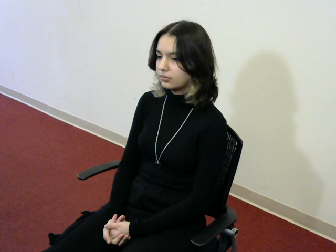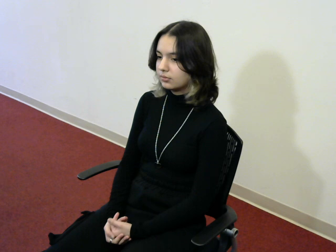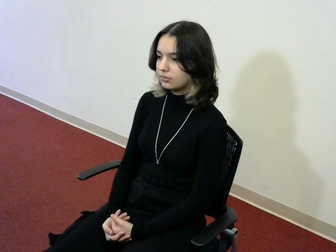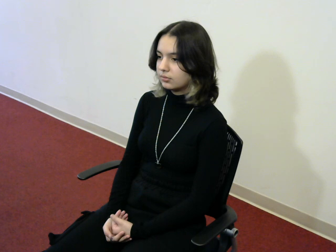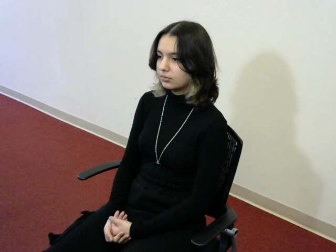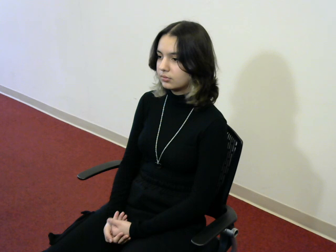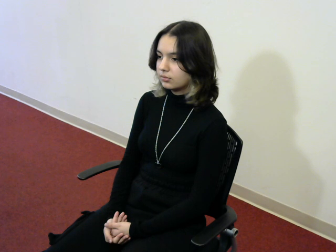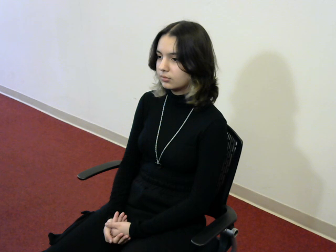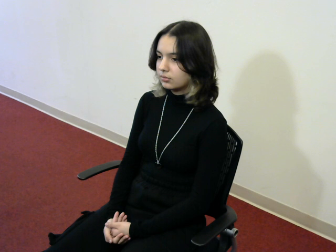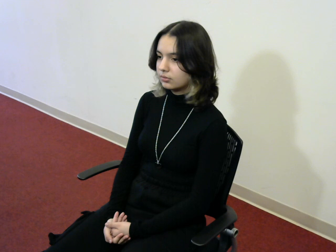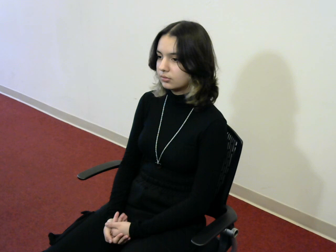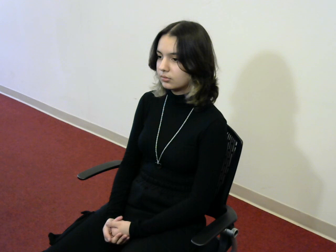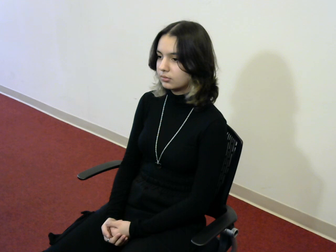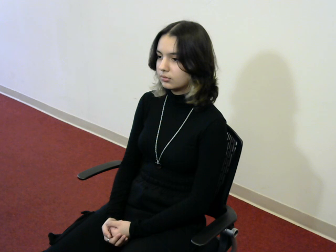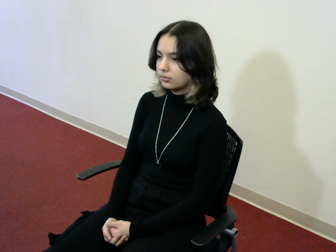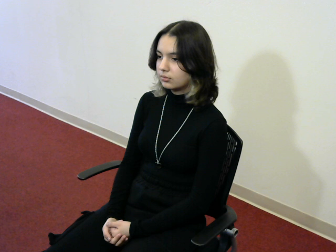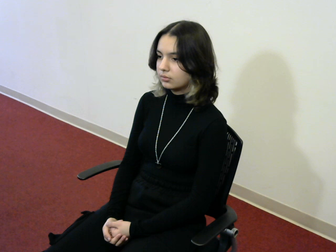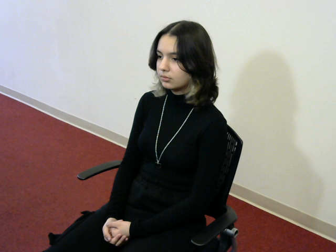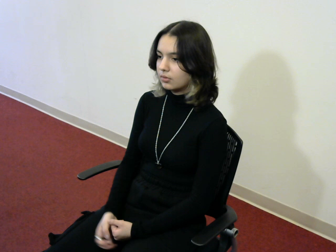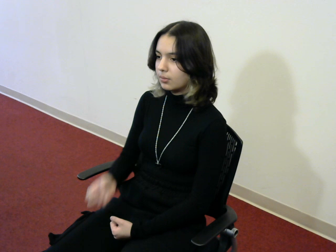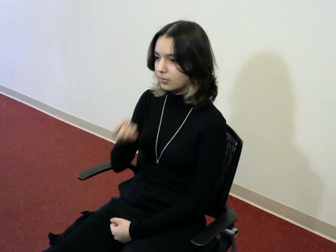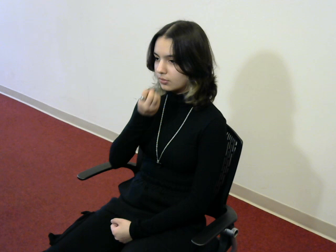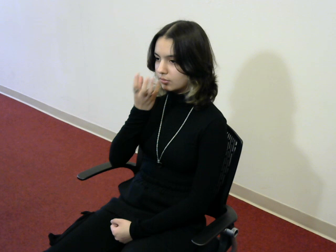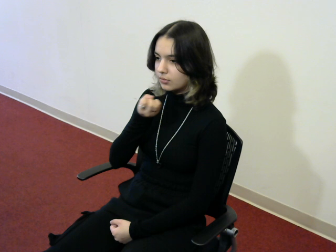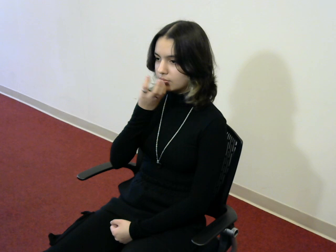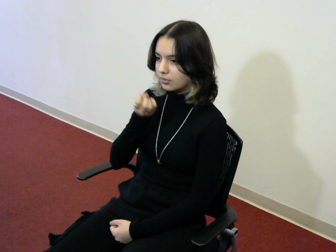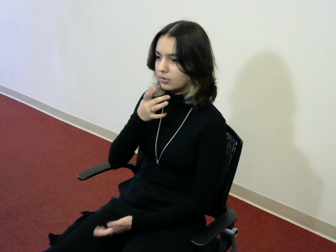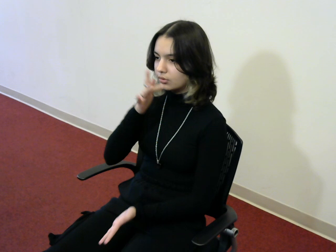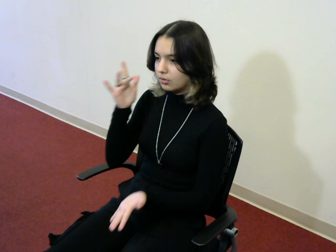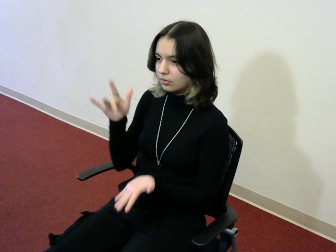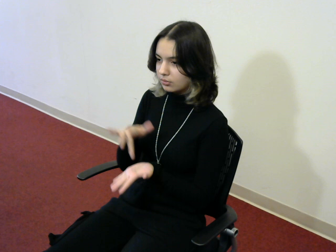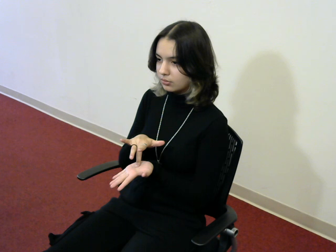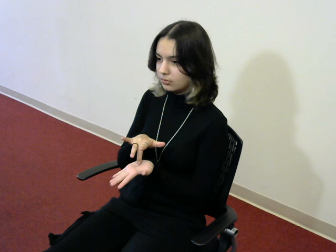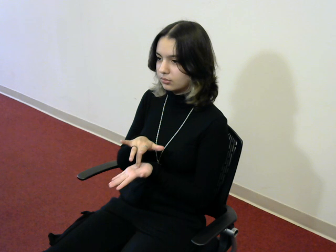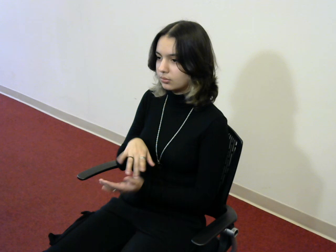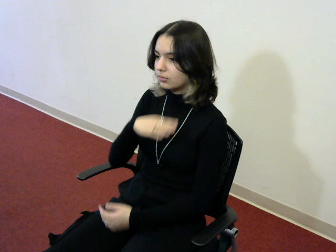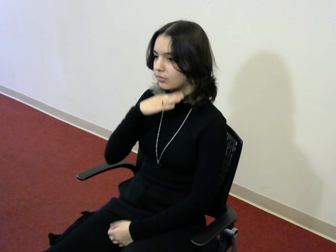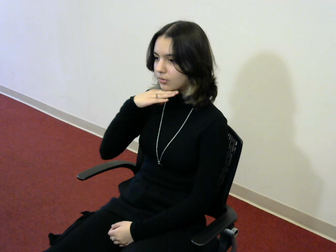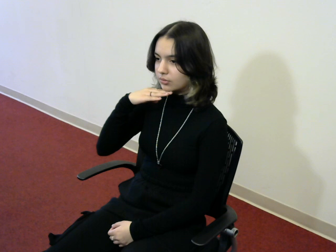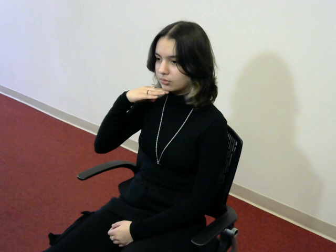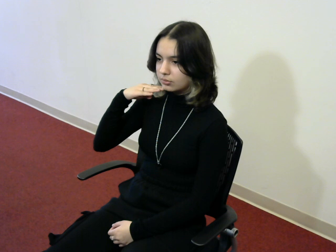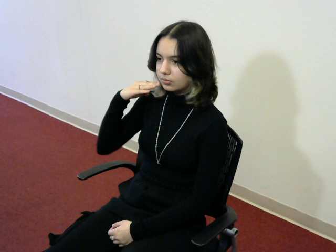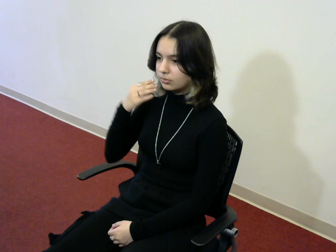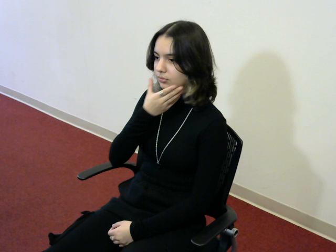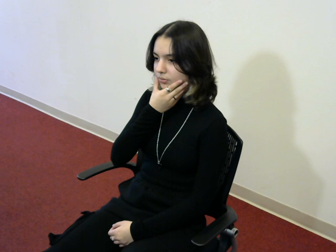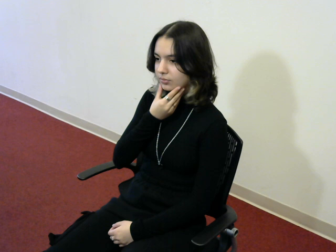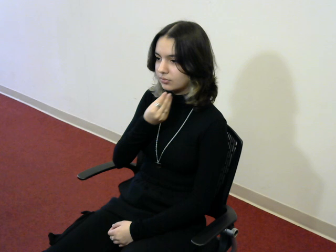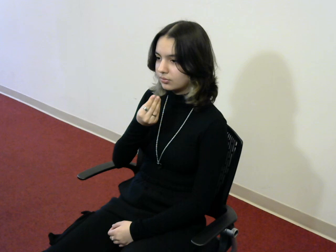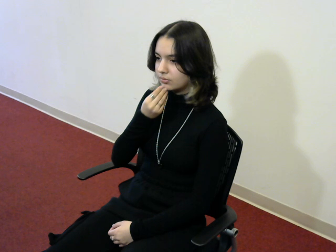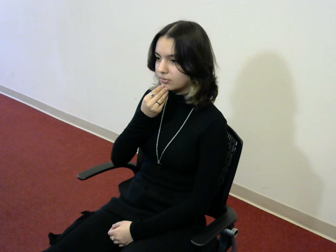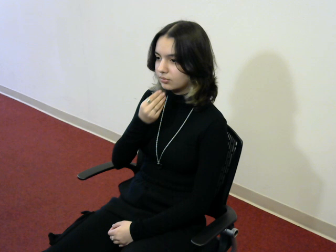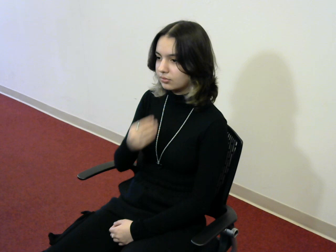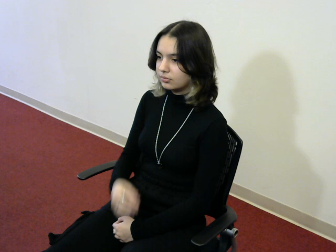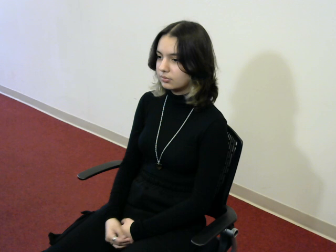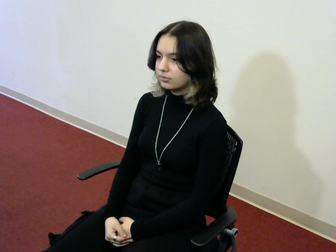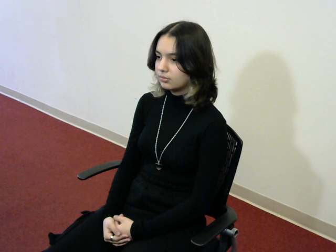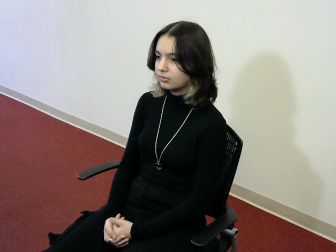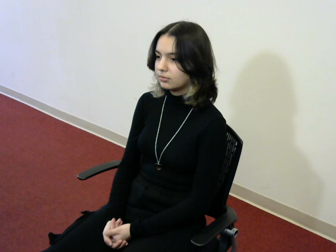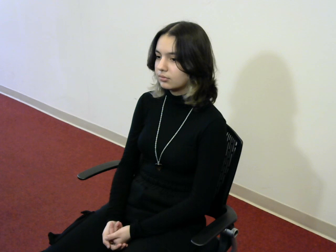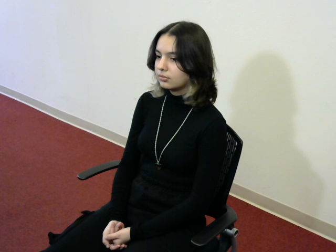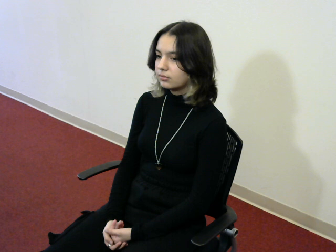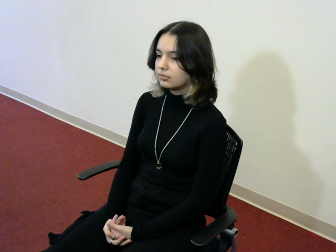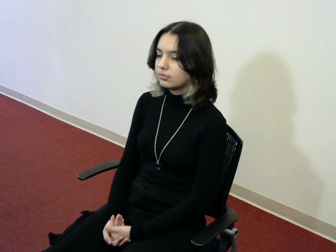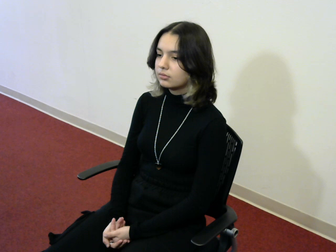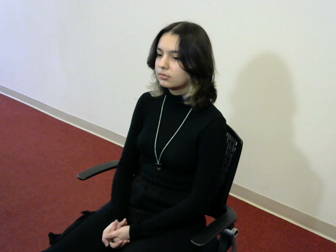Bakı şəhəri çox gözəldir